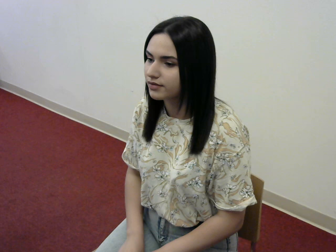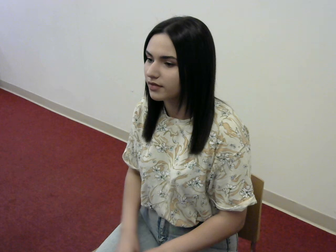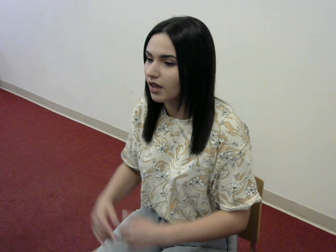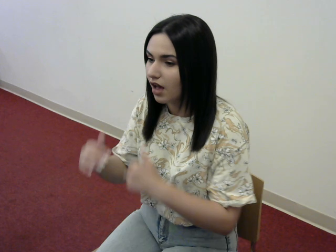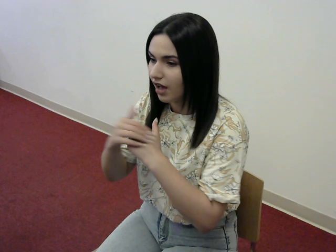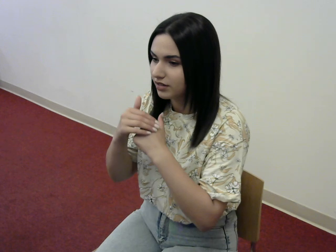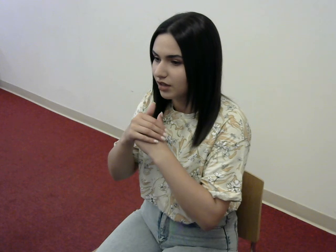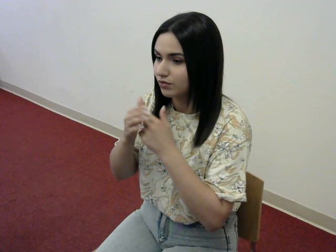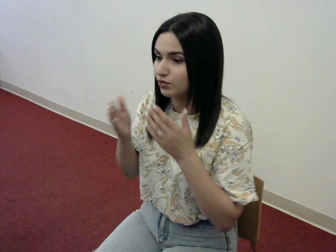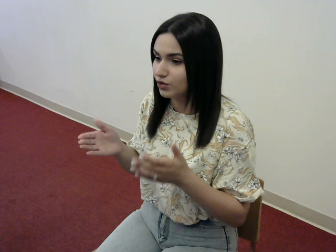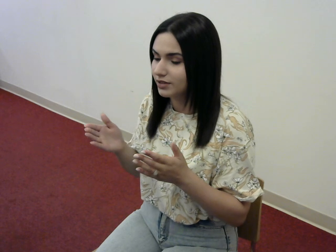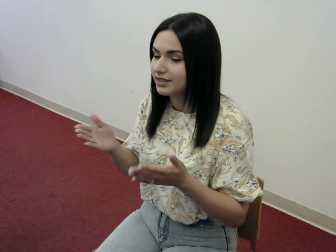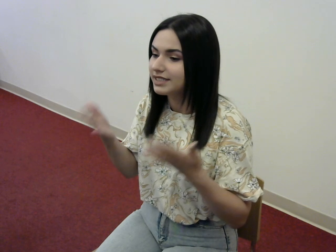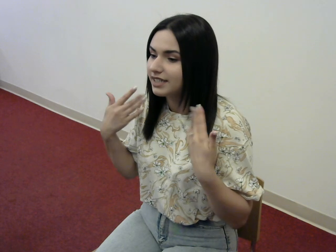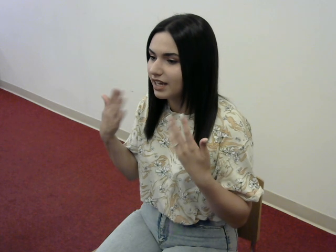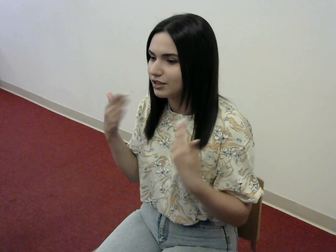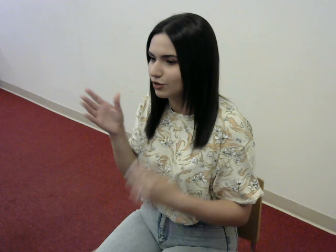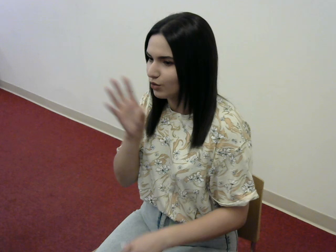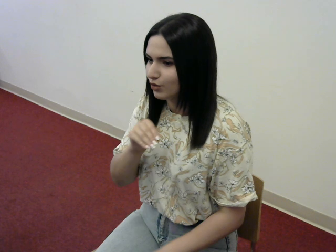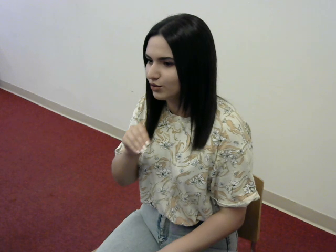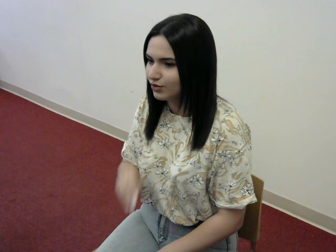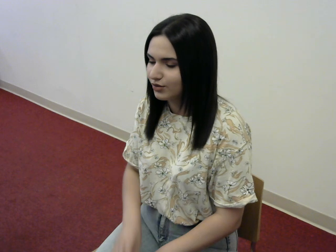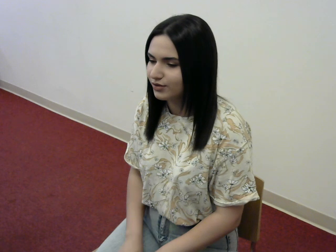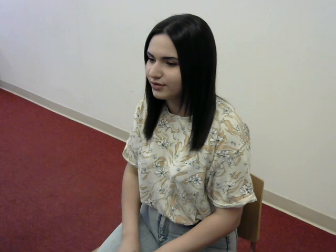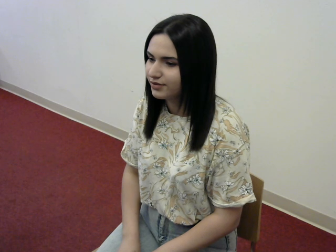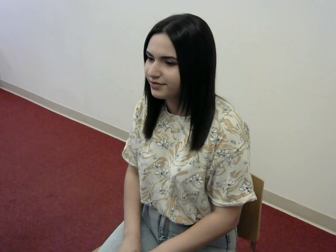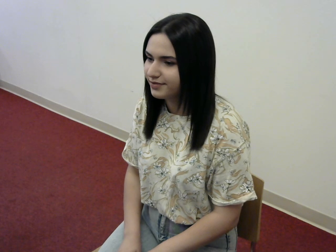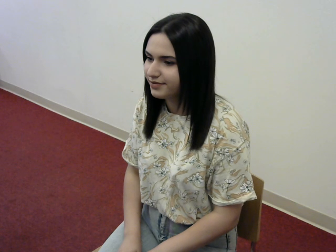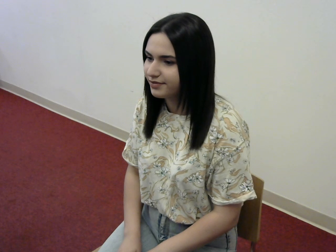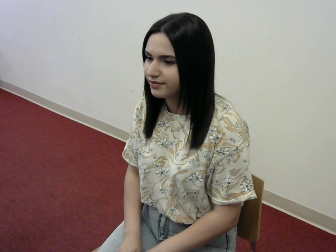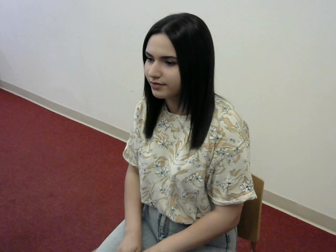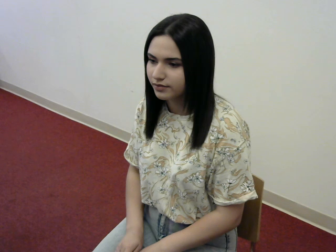Axşamlar bura sərin olur